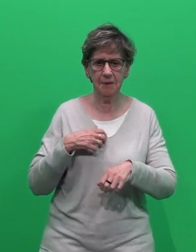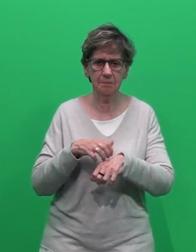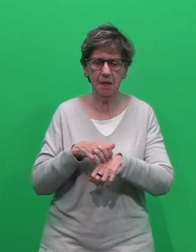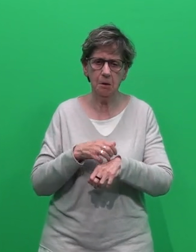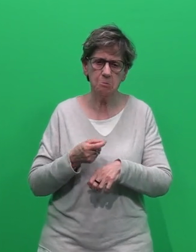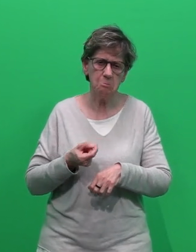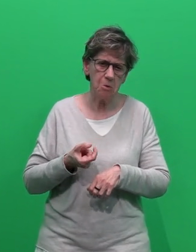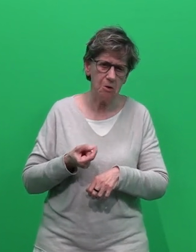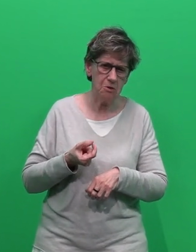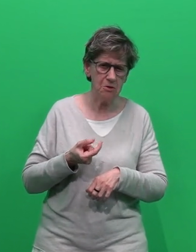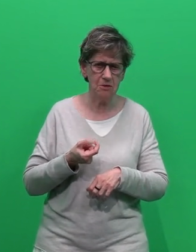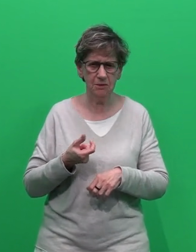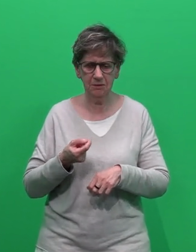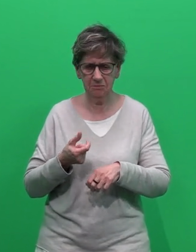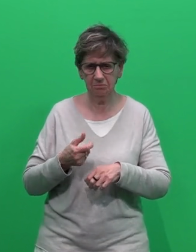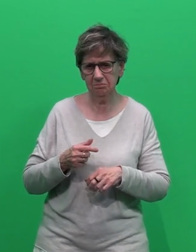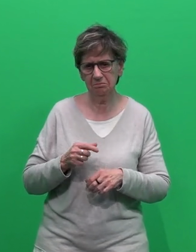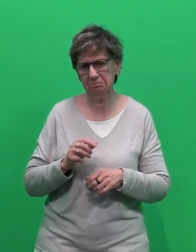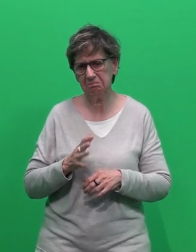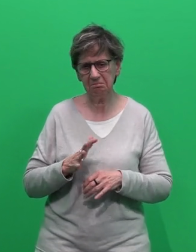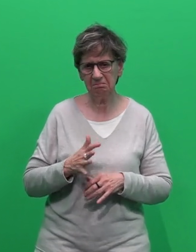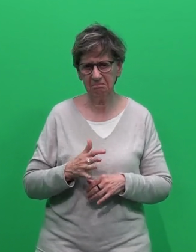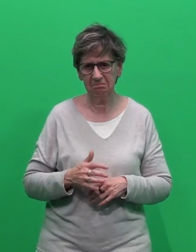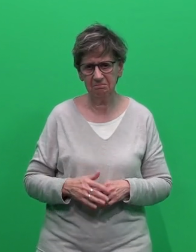Em pica una mica la mà, molt poc.